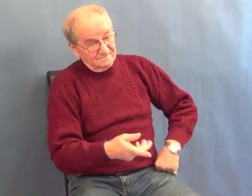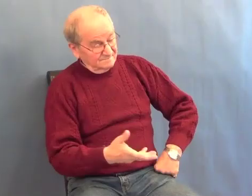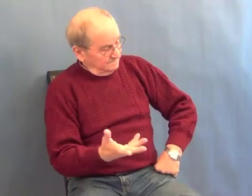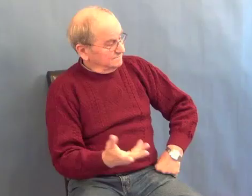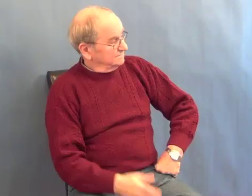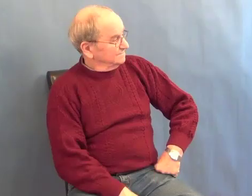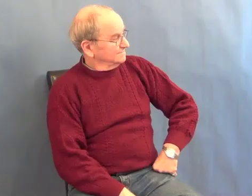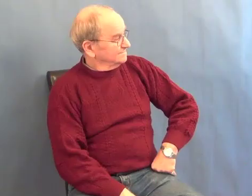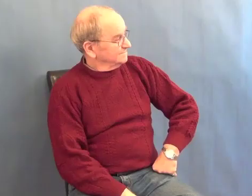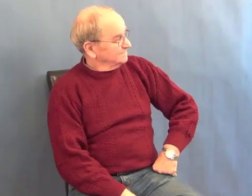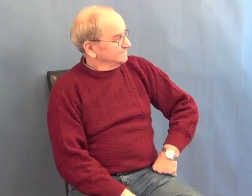No, tak.